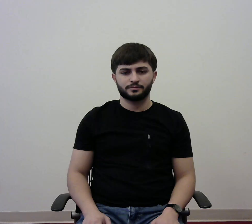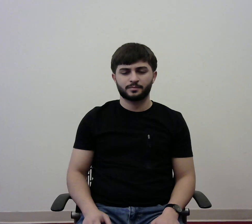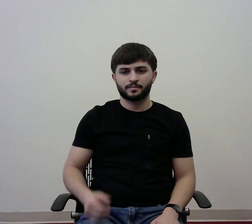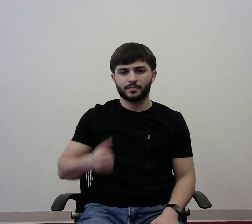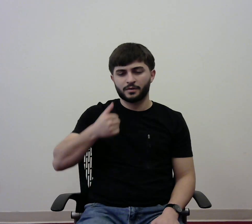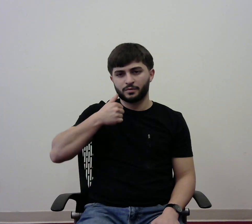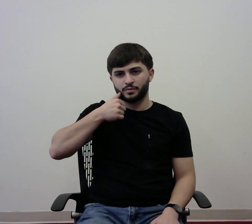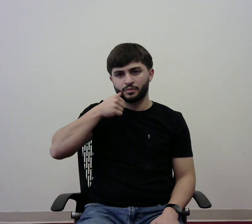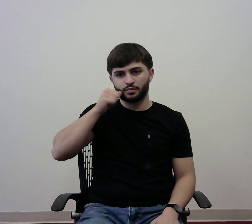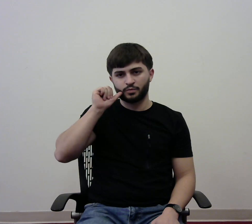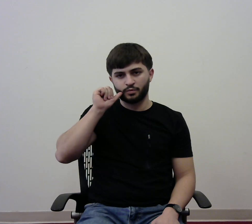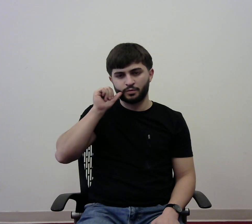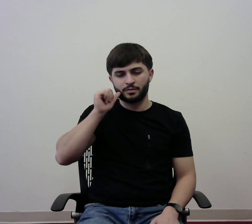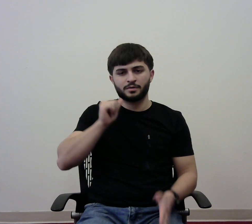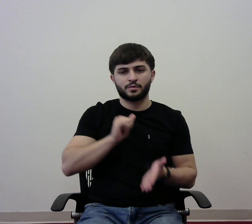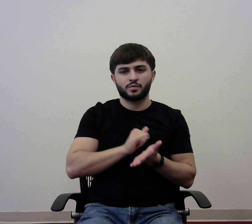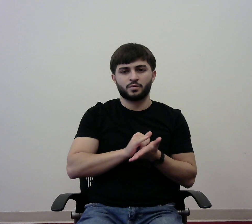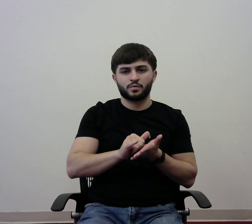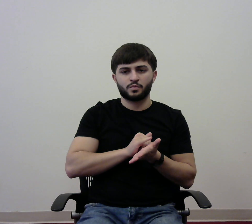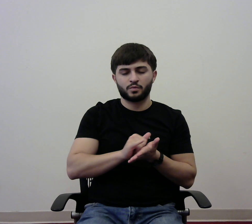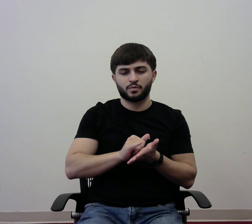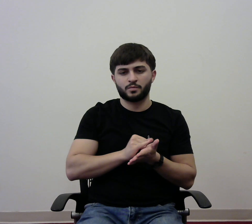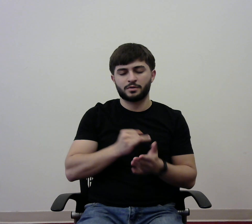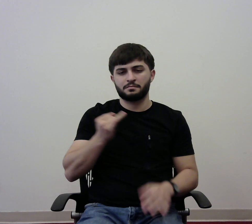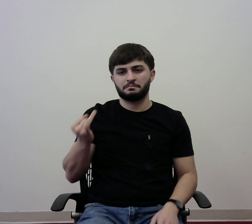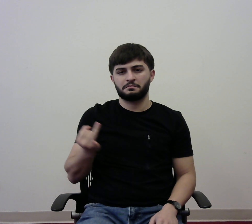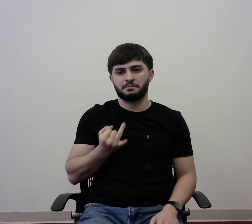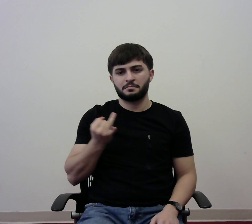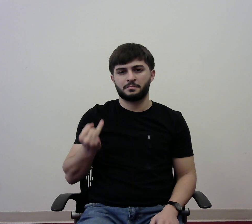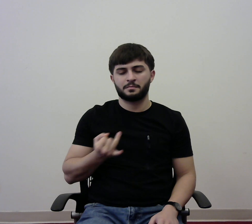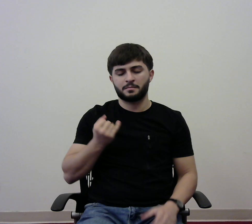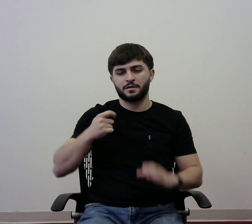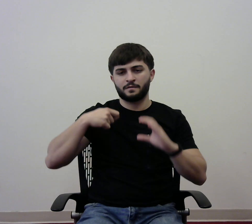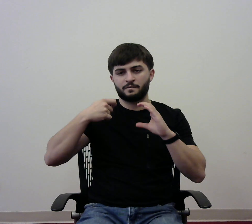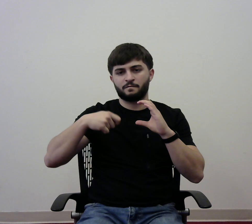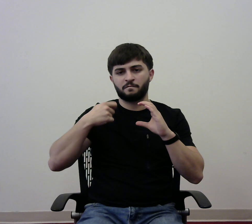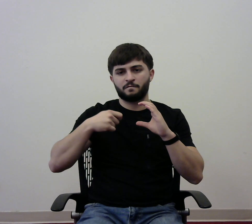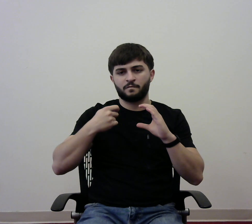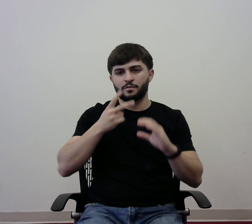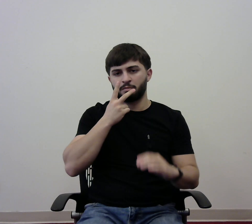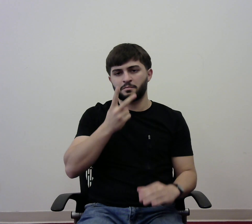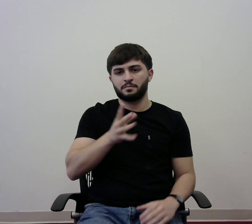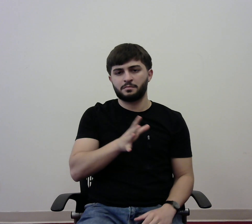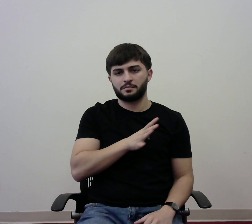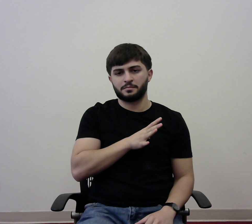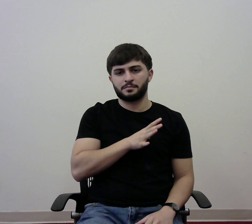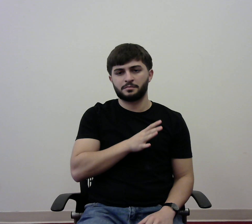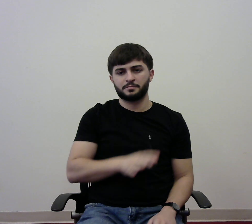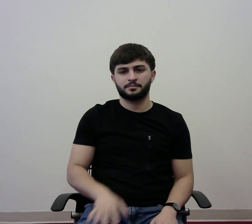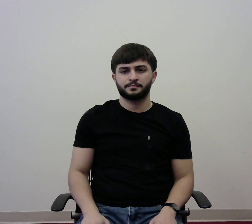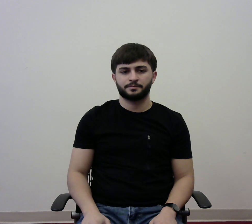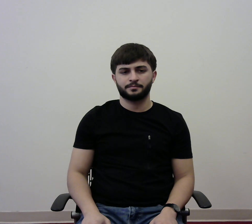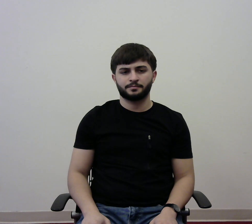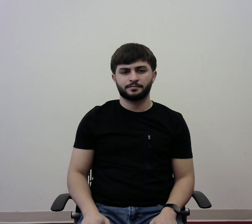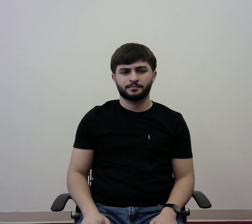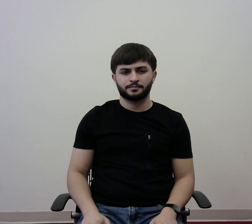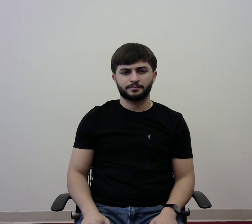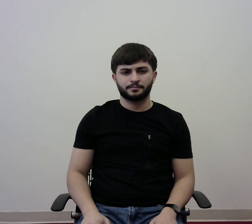Dünən YouTube da maraqlı videoya baxmışam